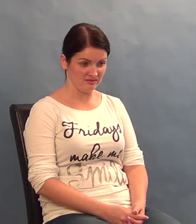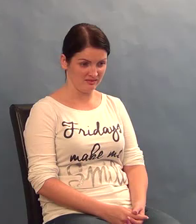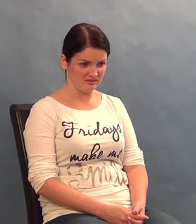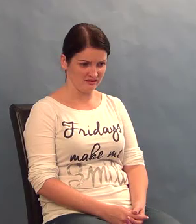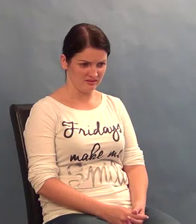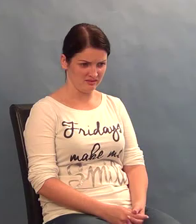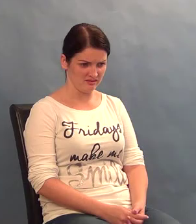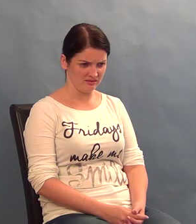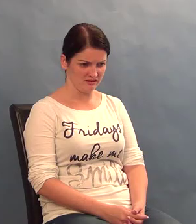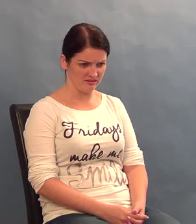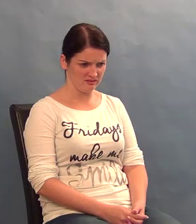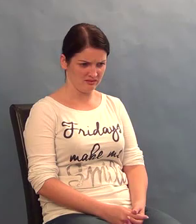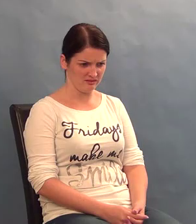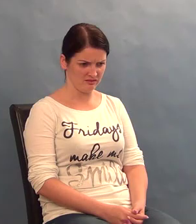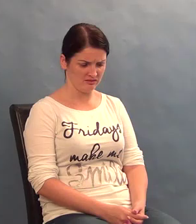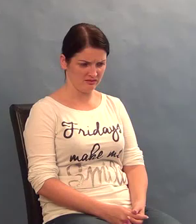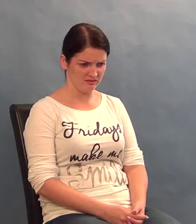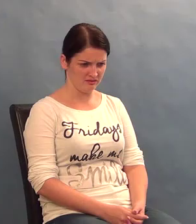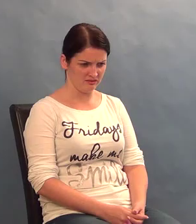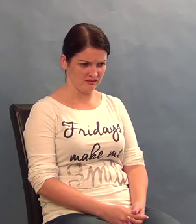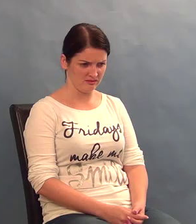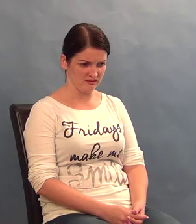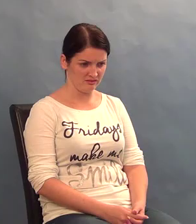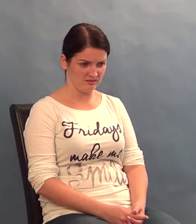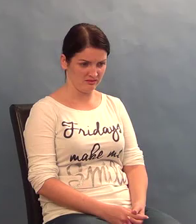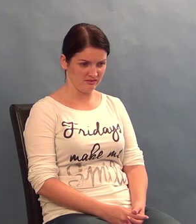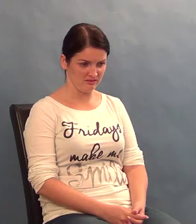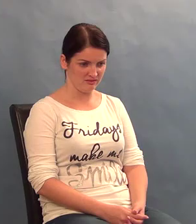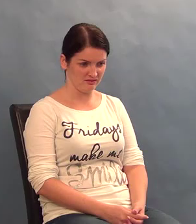Kiedy ci pasuje?